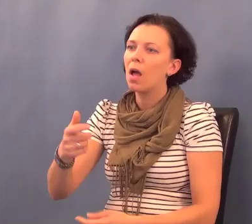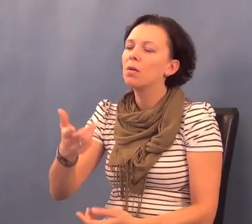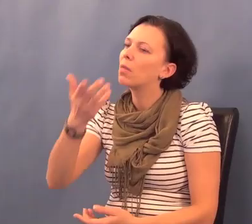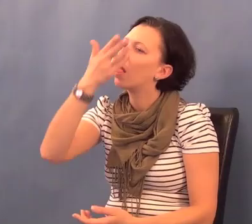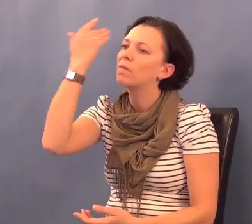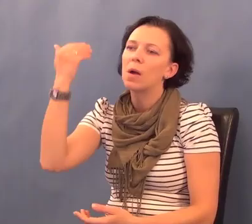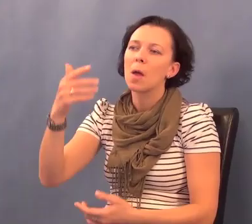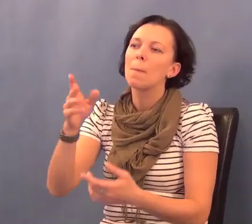Nie wiem.